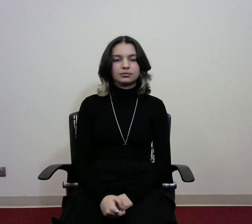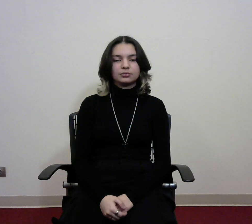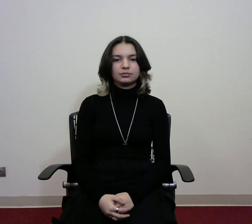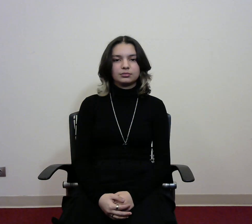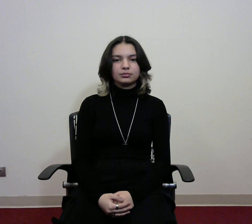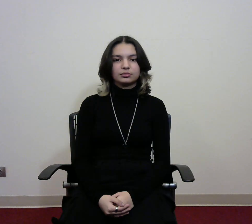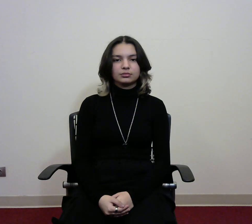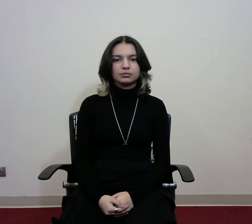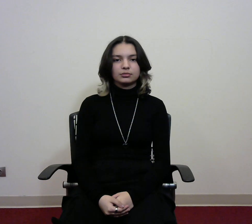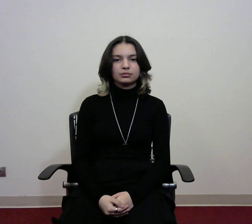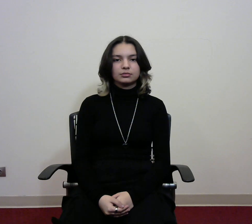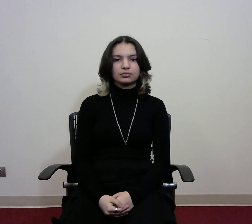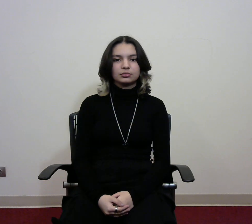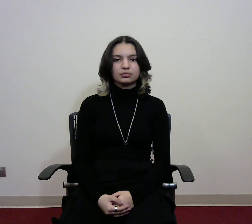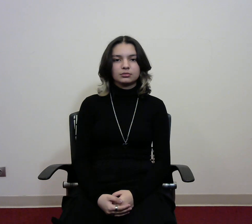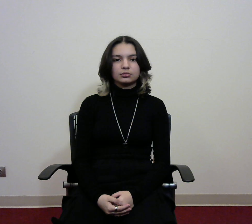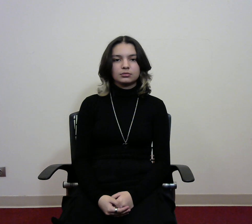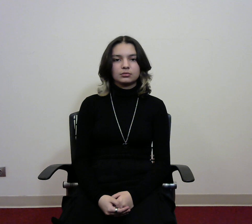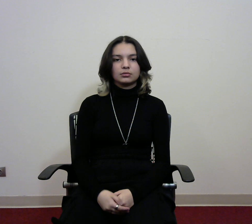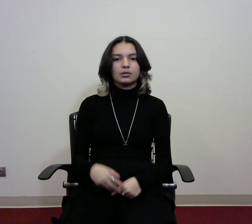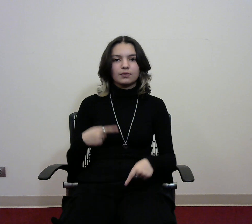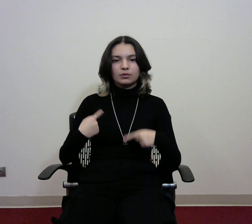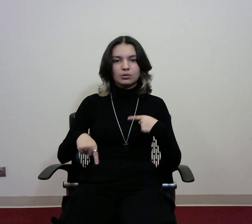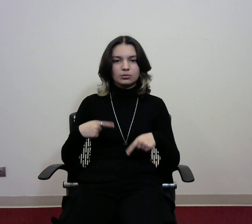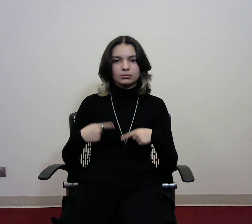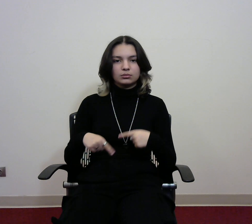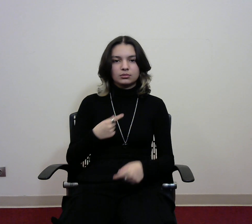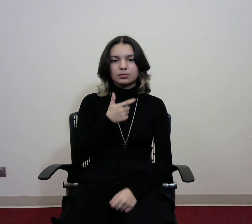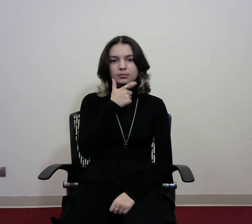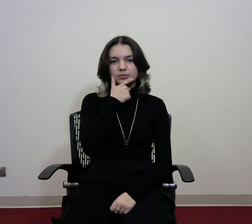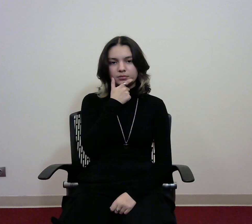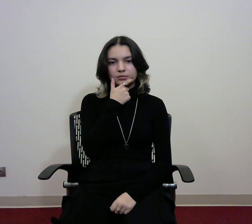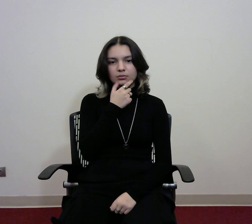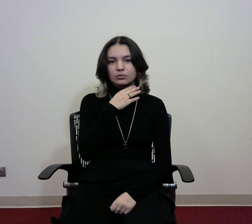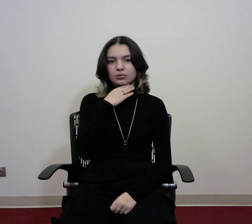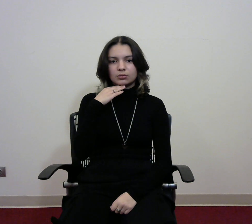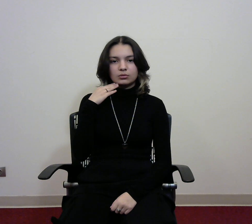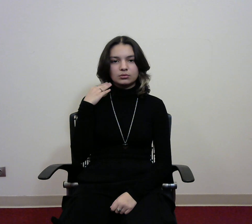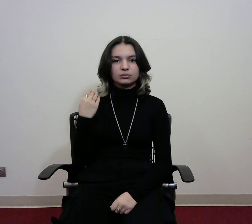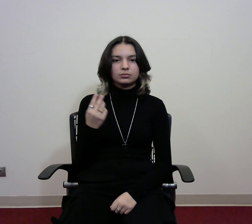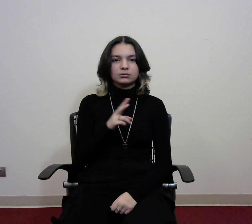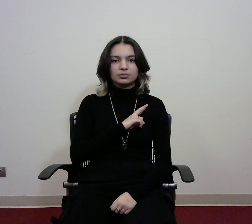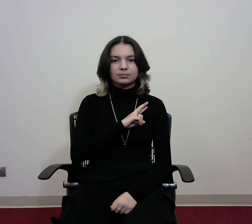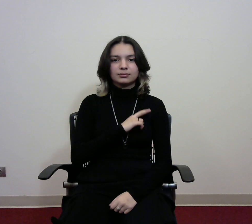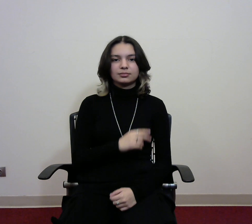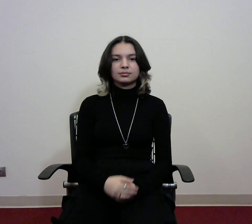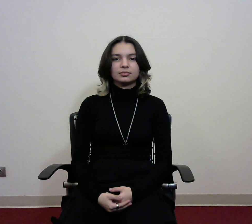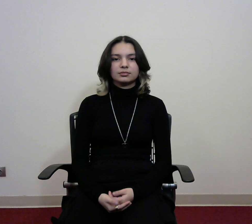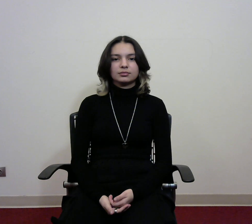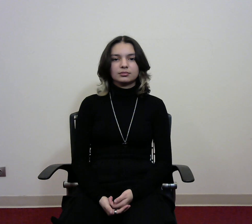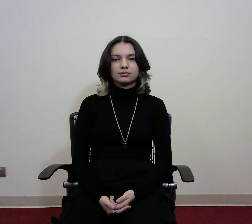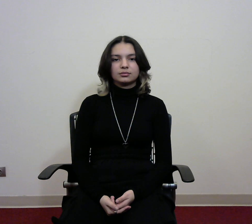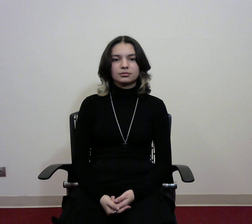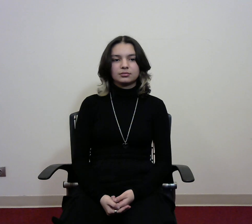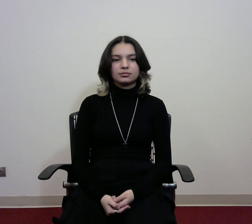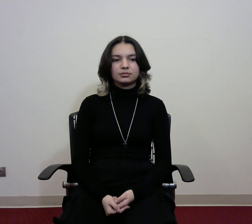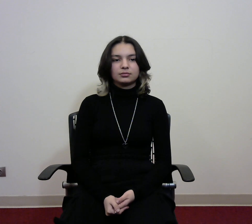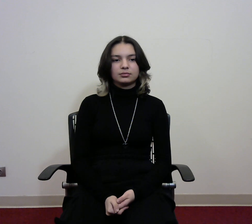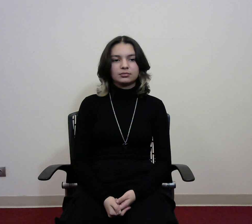Futbol izləməyi çox sevirəm